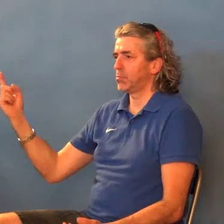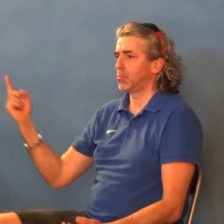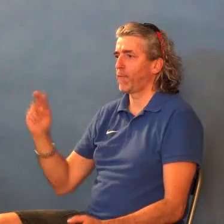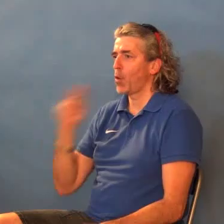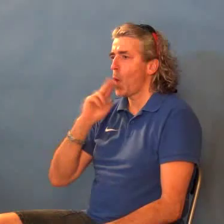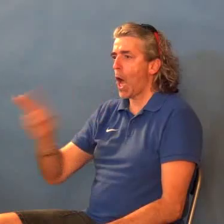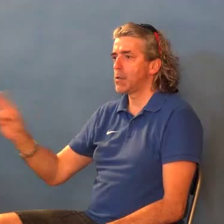Każdy z nich miał gruszkę.